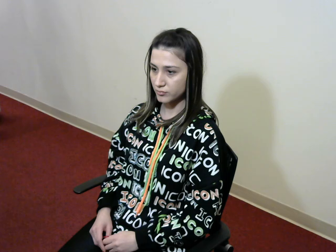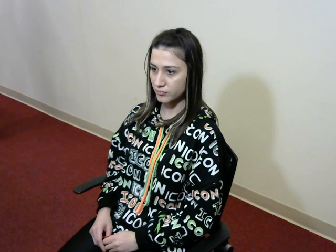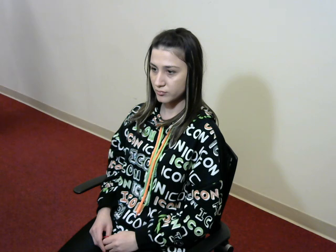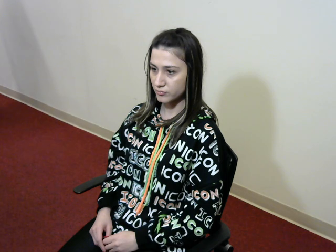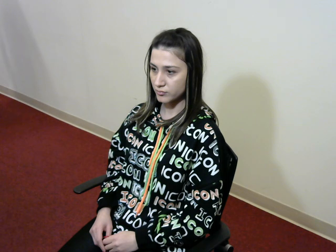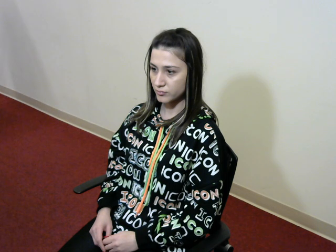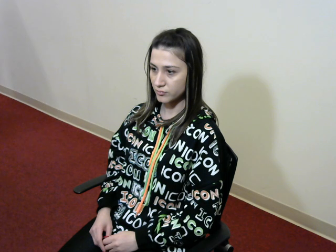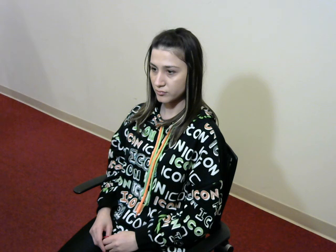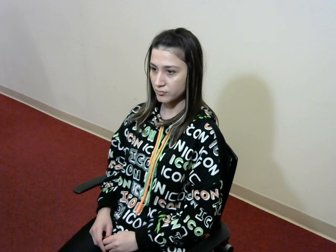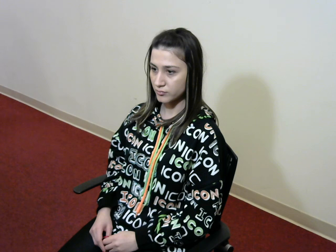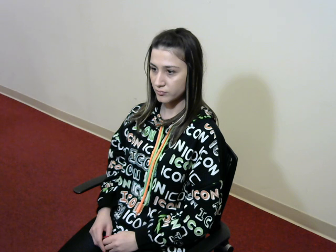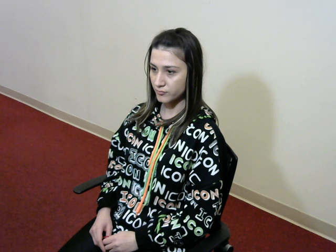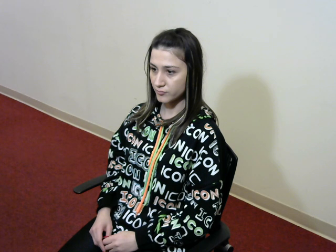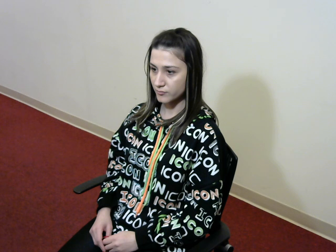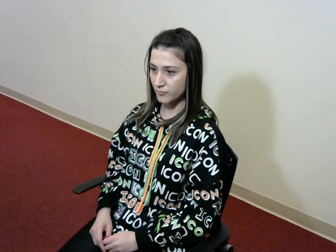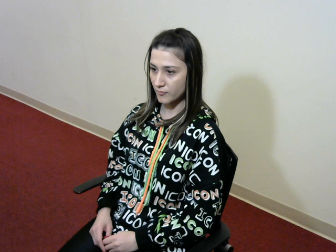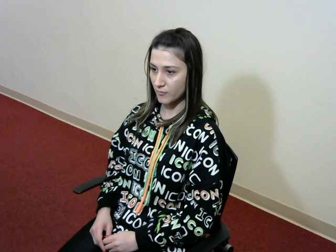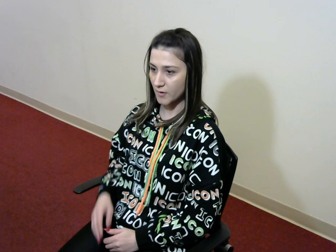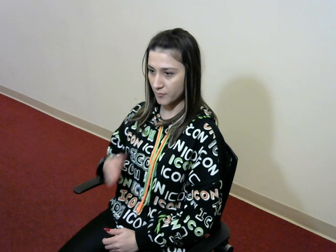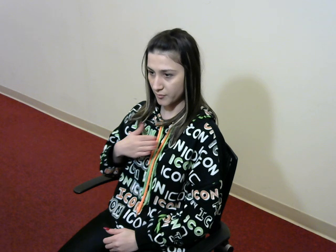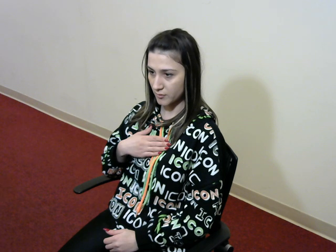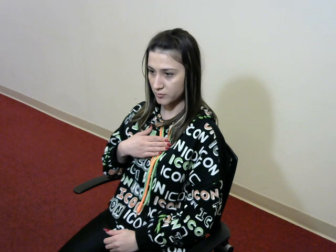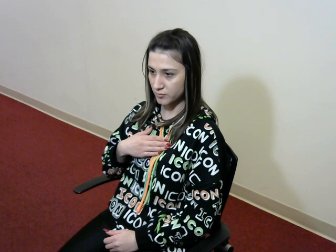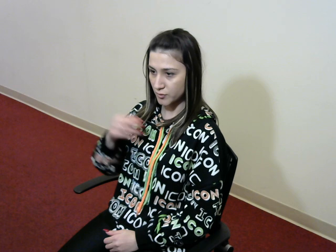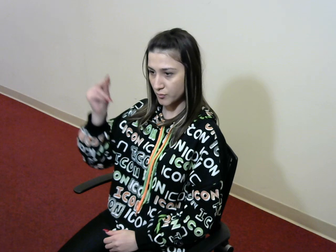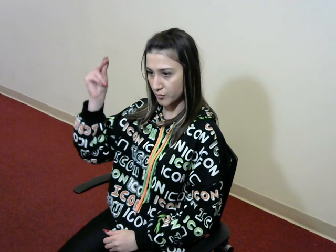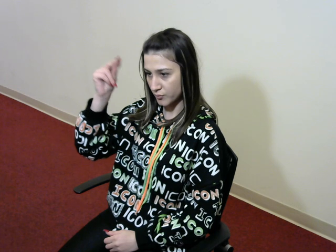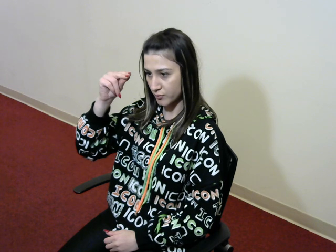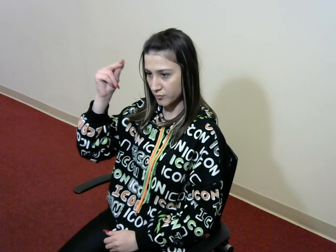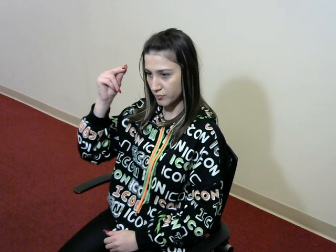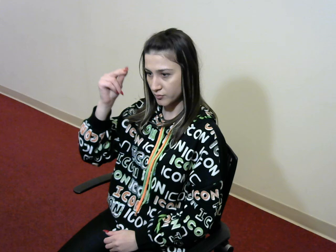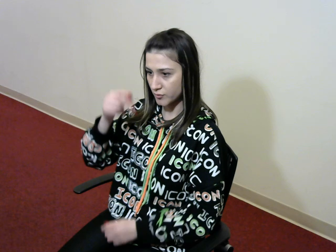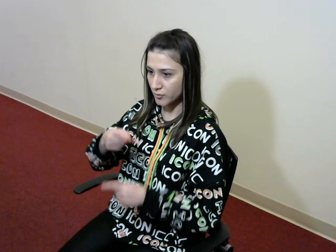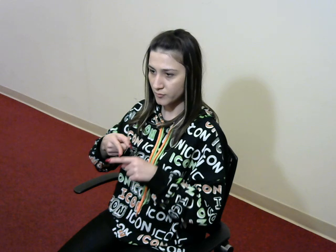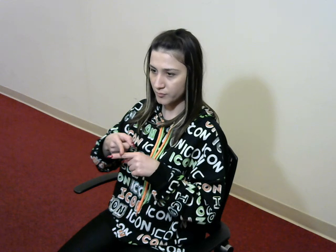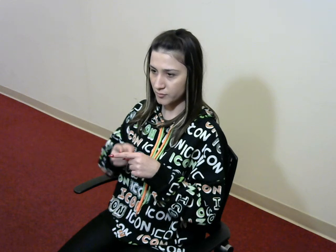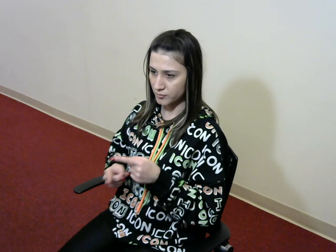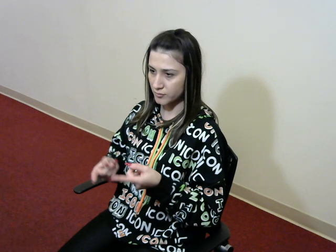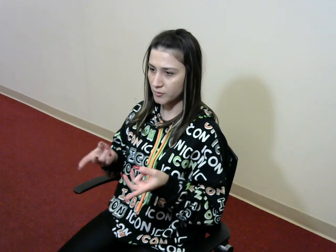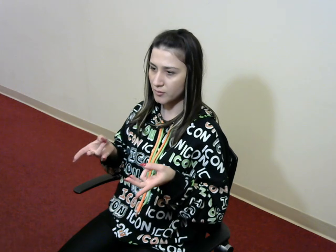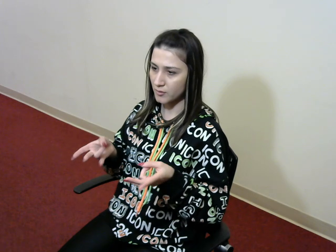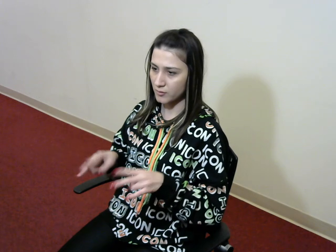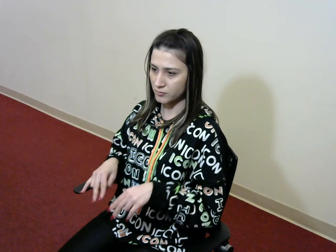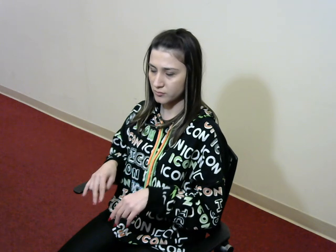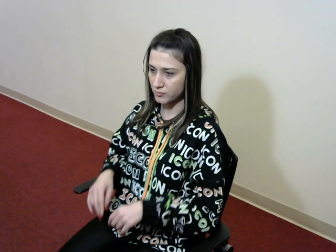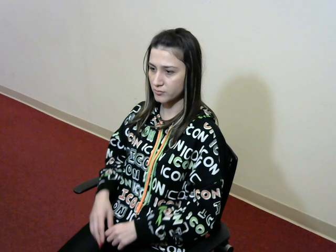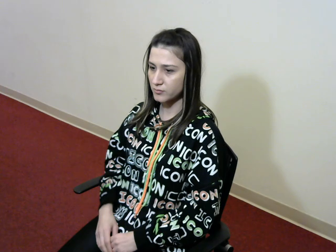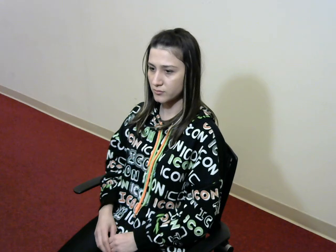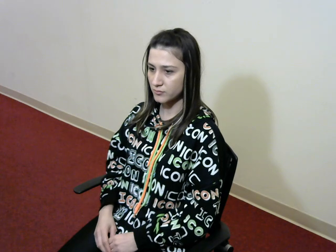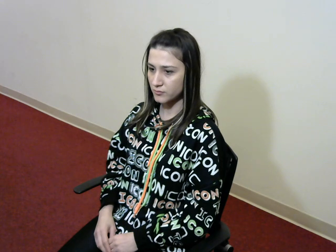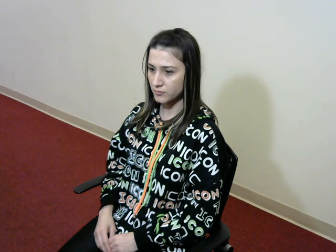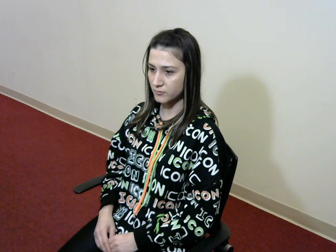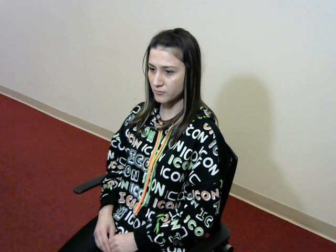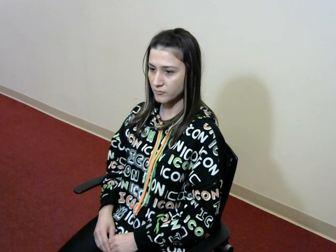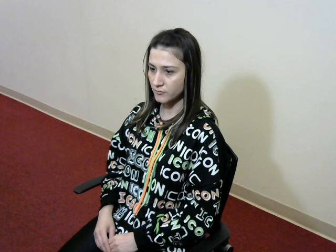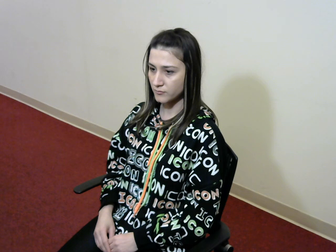Mənim təhsilim yarımçıq qalıb